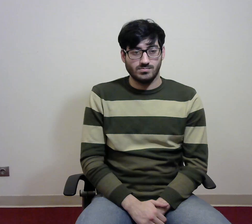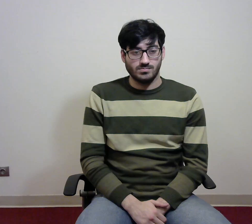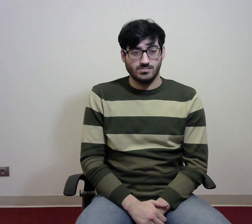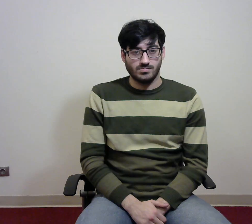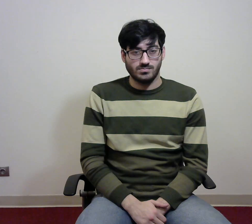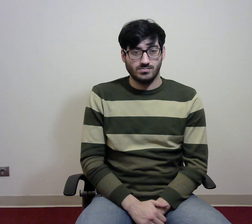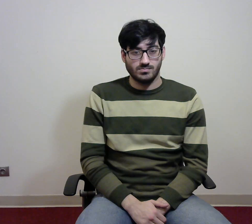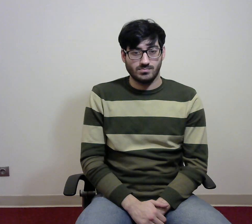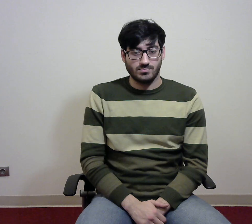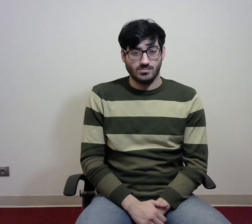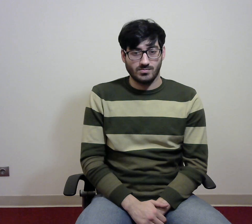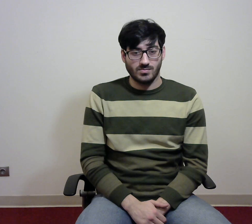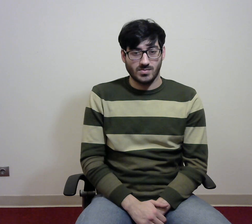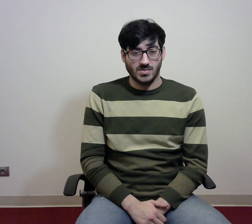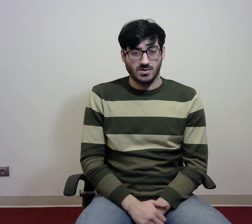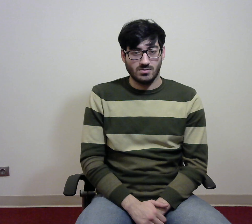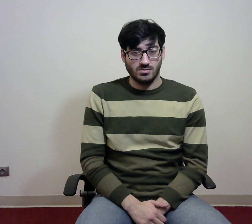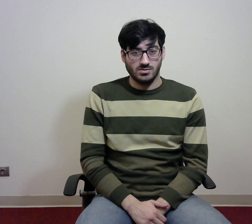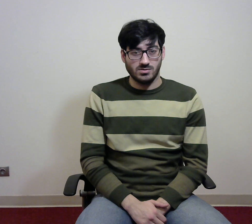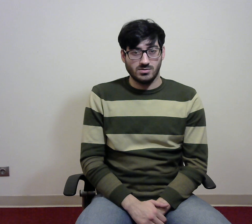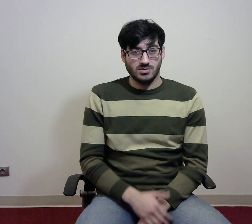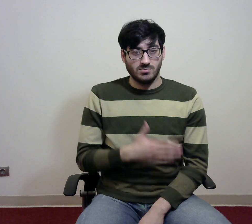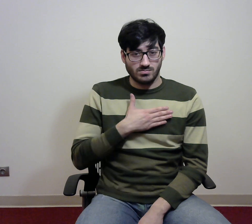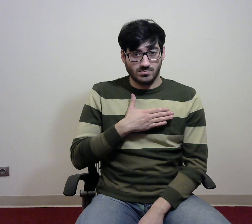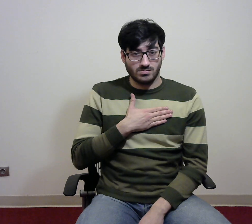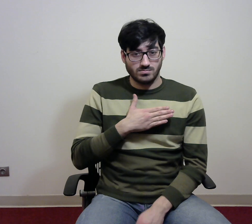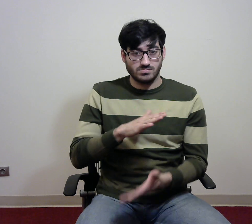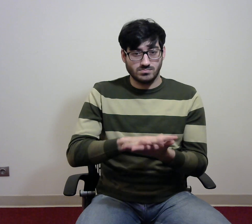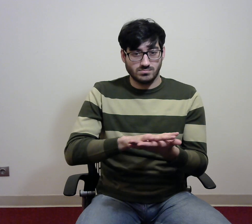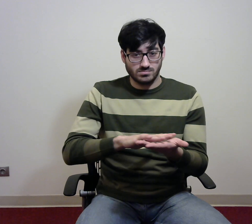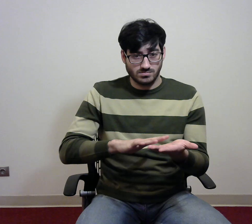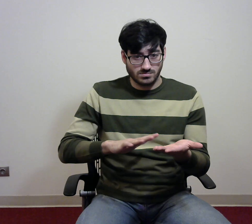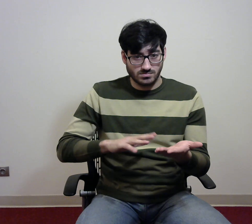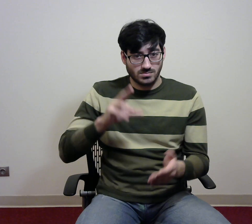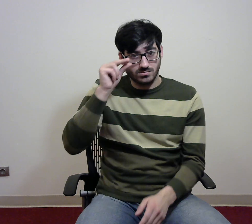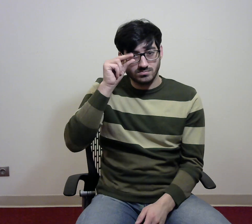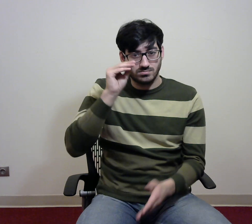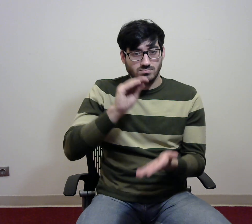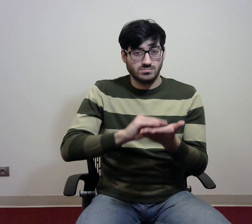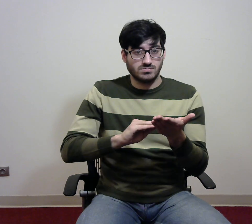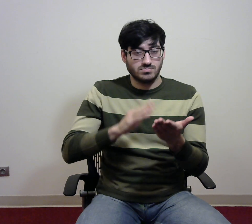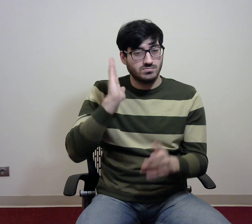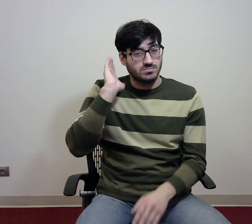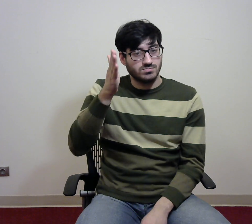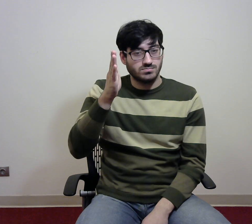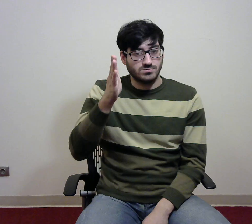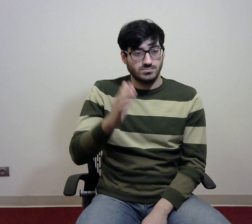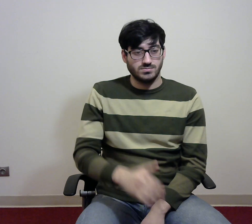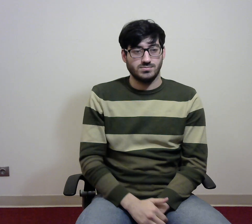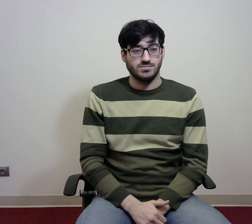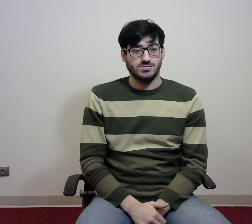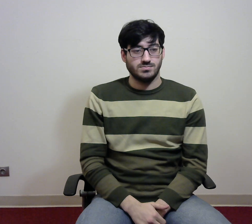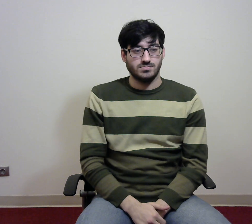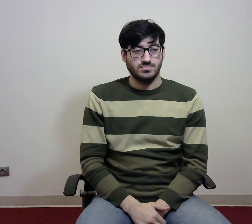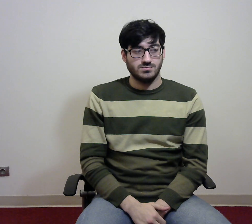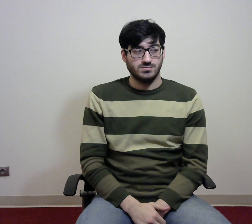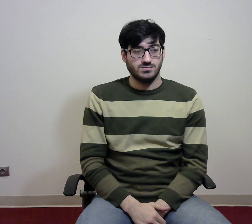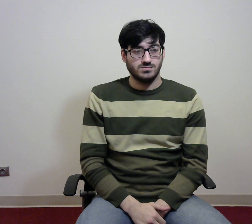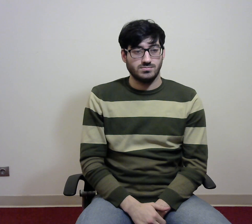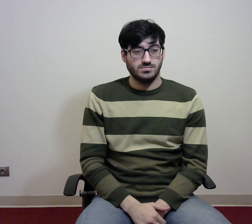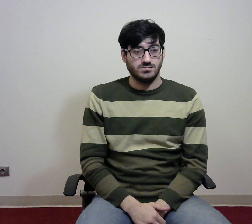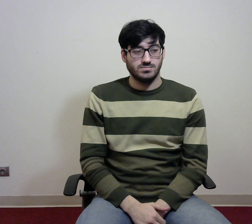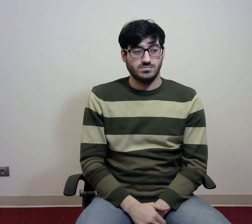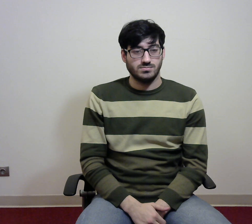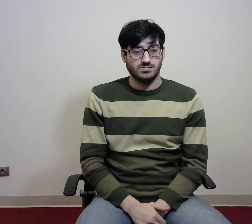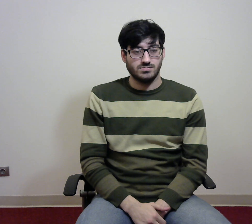Mən ərizəni nə vaxt yazmalıyam?